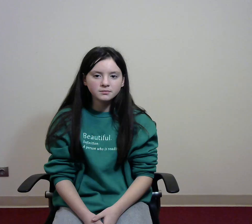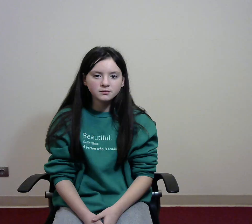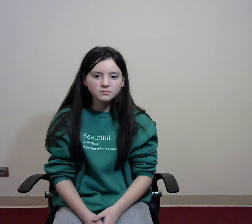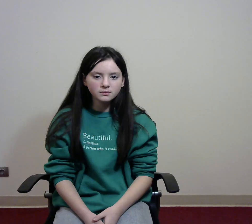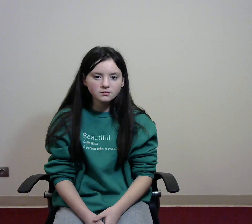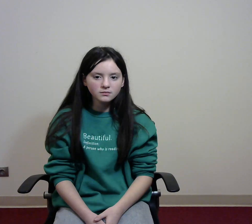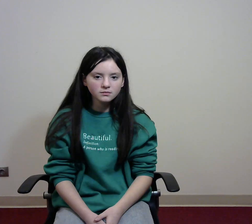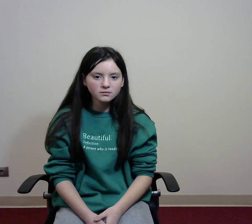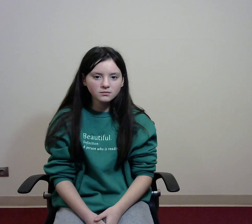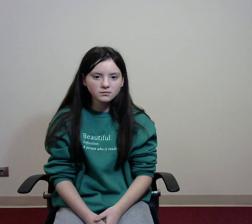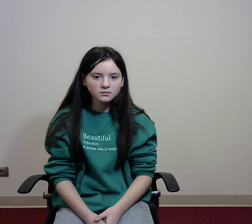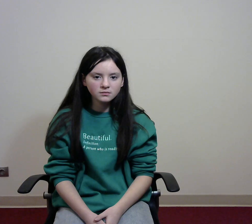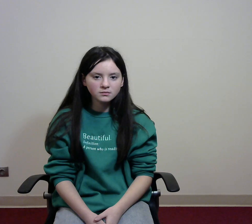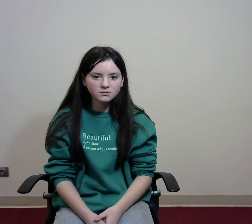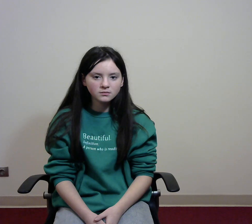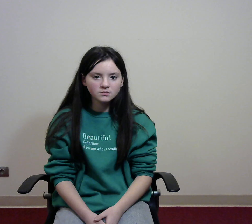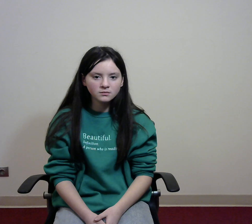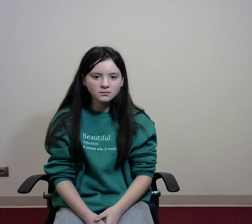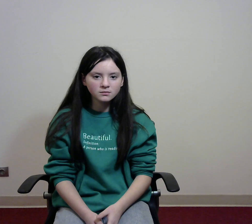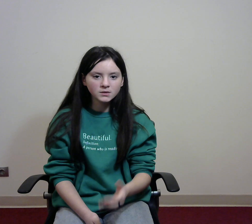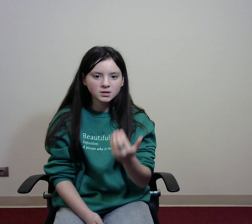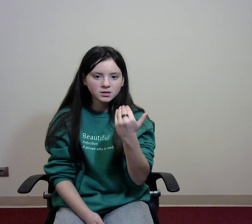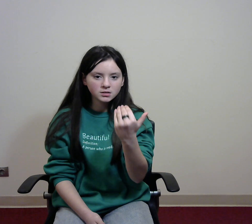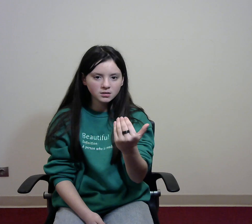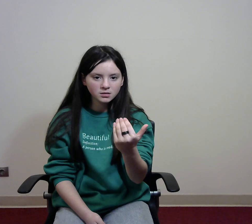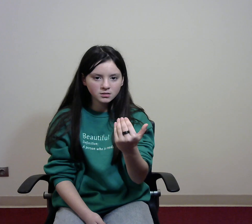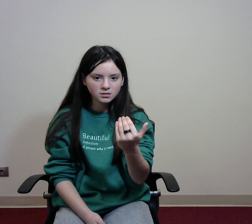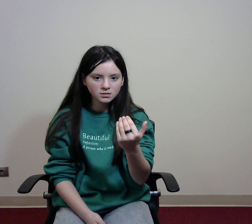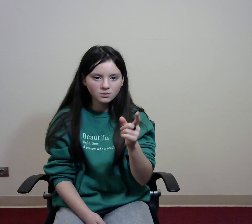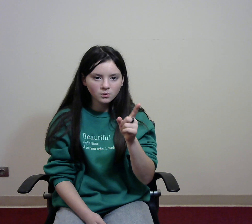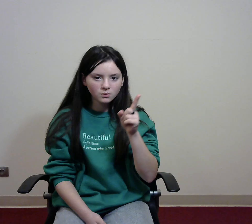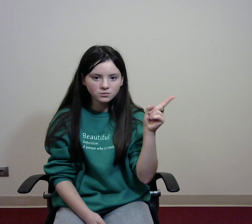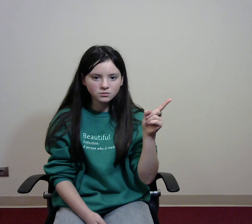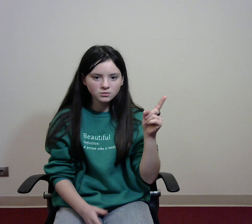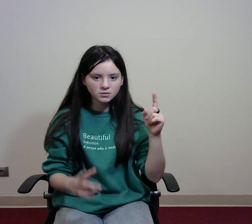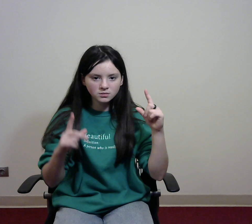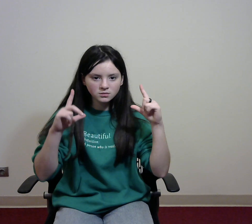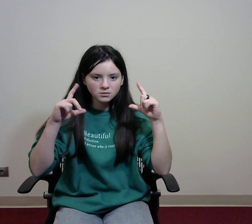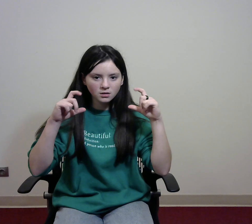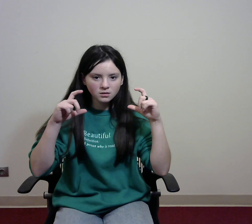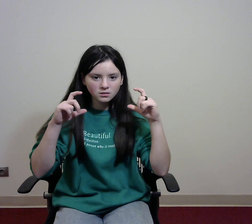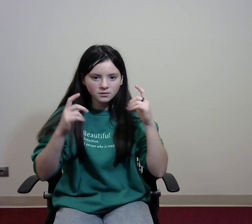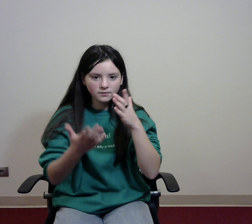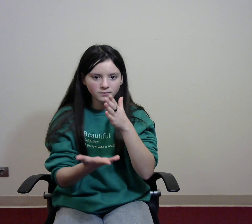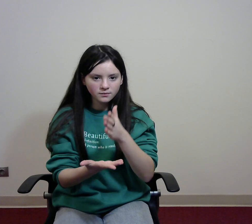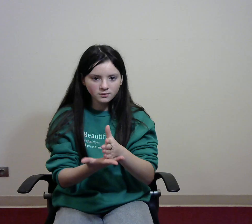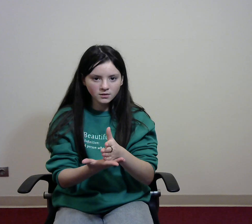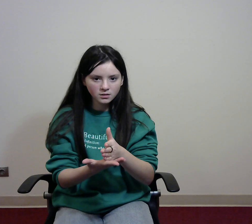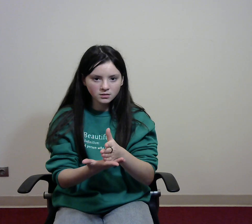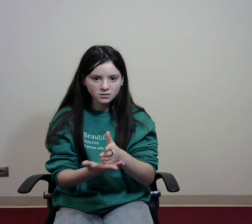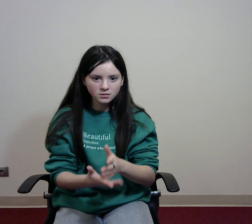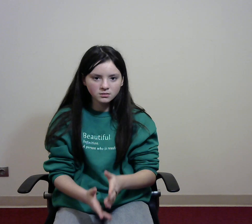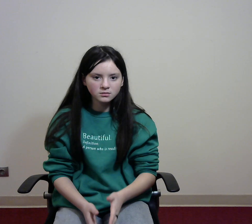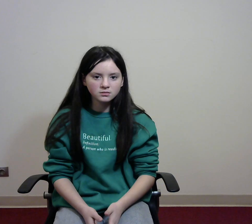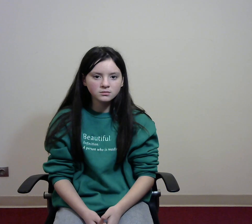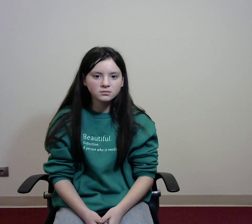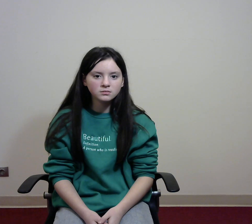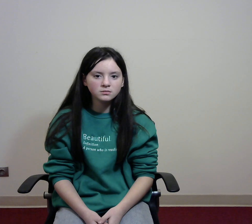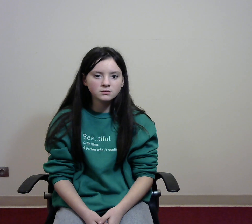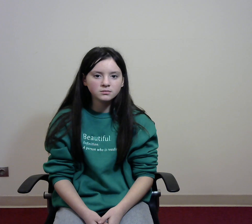Sizdə onun şəkli var?